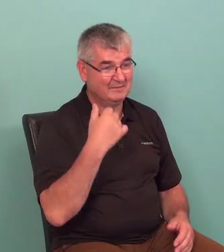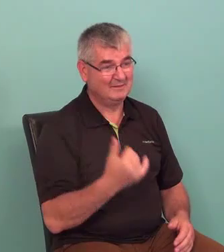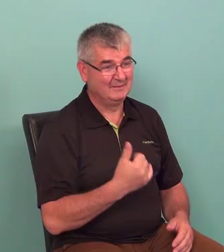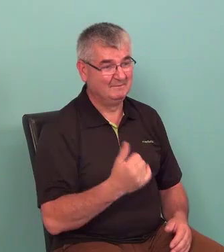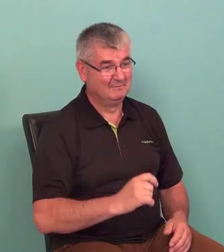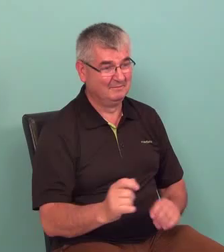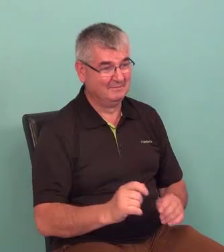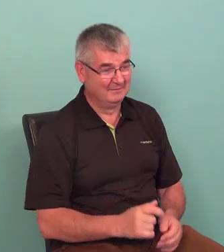Zawsze wyjeżdżam.